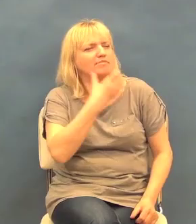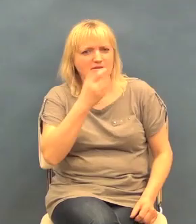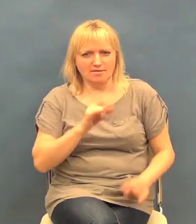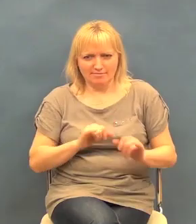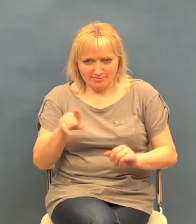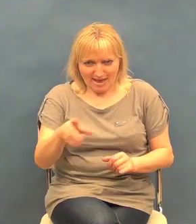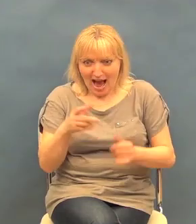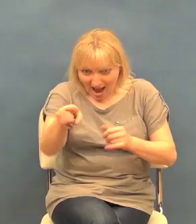Ten pan widzi ich i zastanawia się.